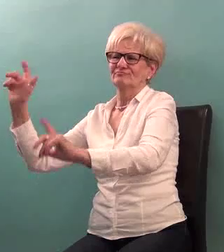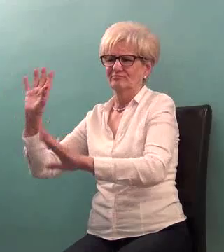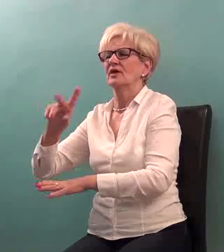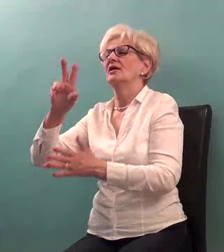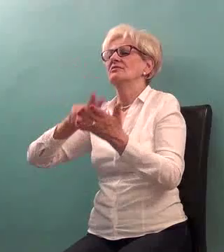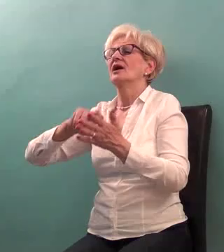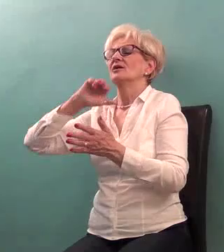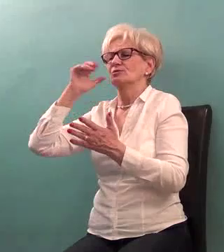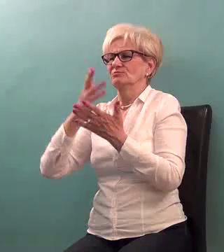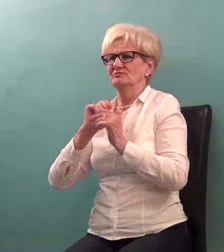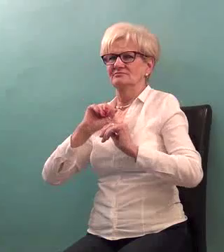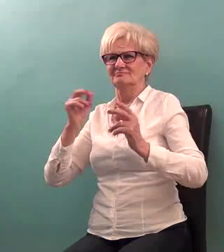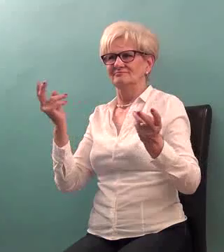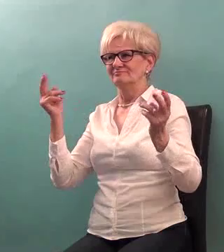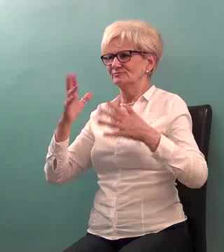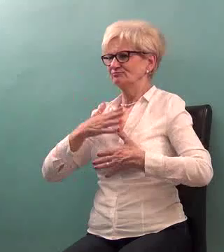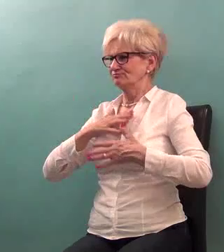Następnego dnia rano mężczyzna obudził się, czuł się dobrze.